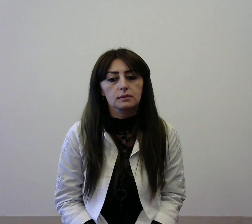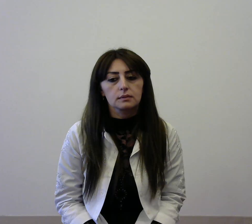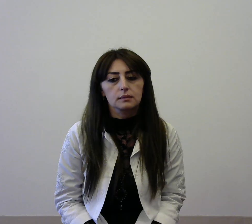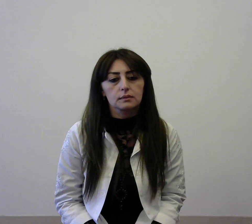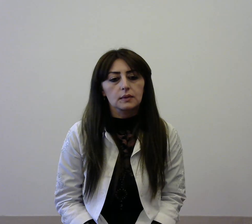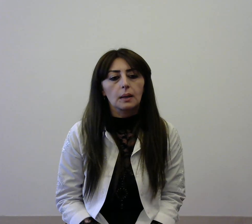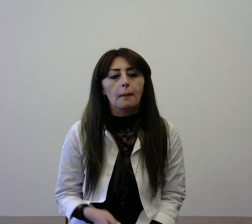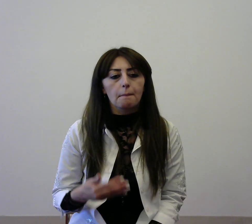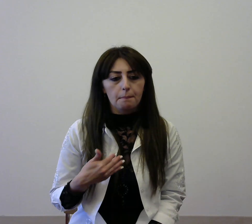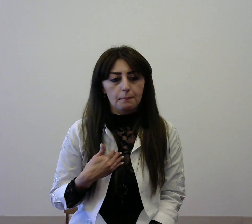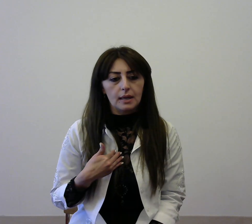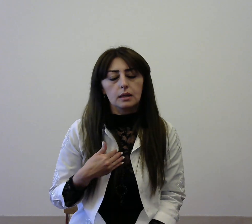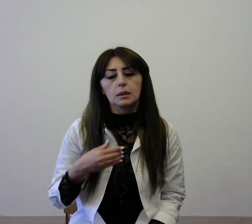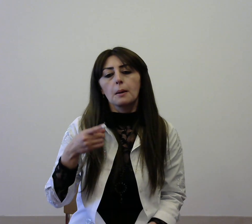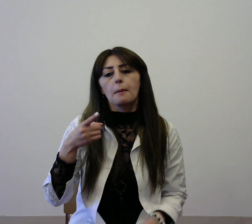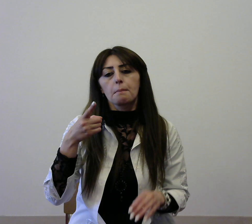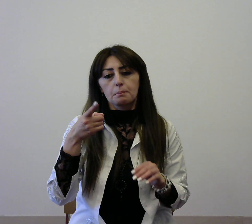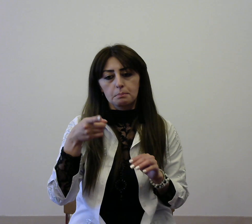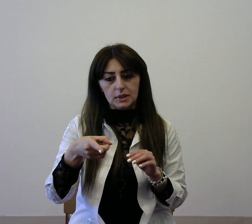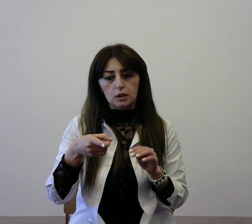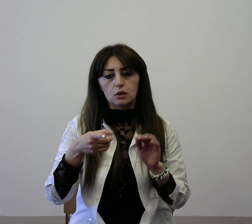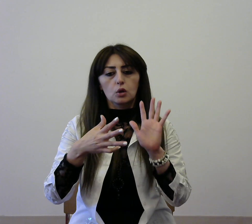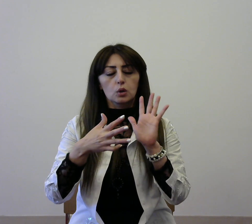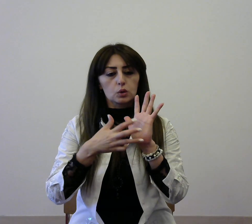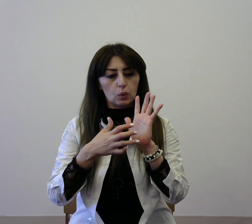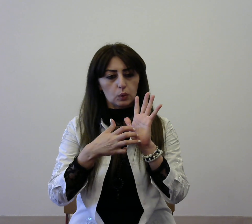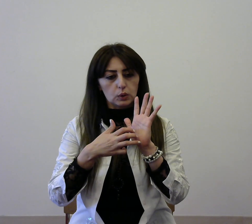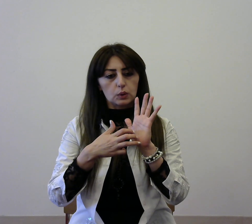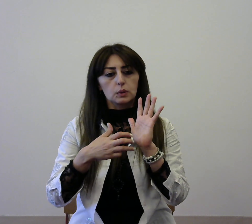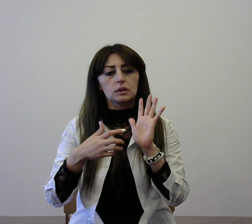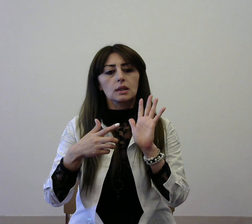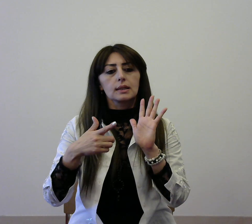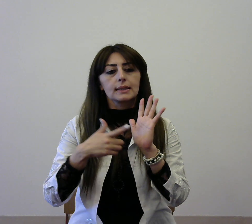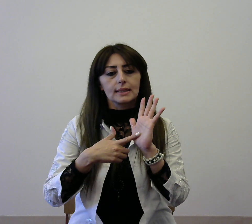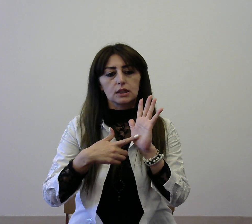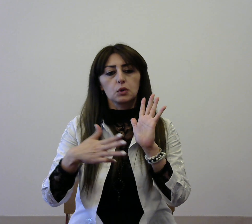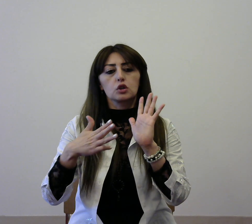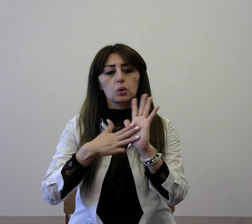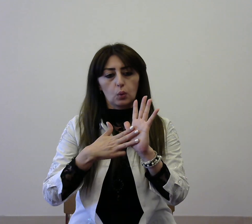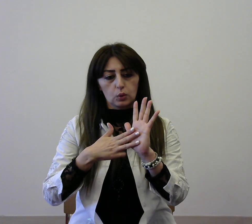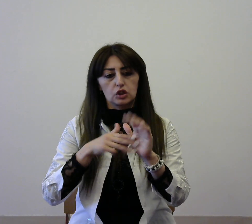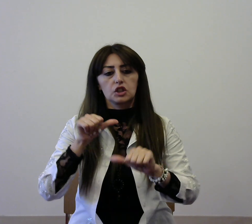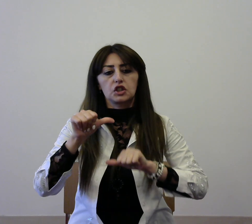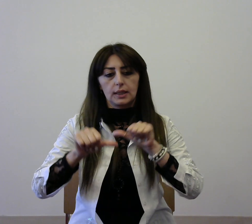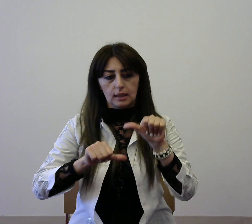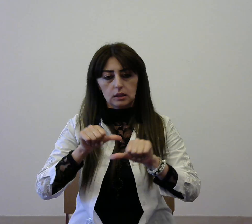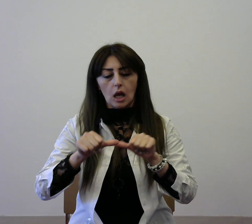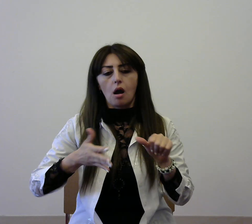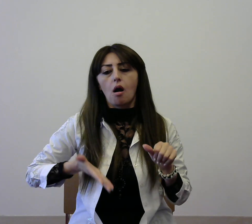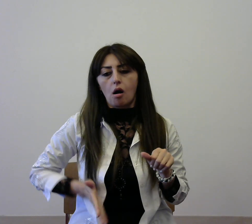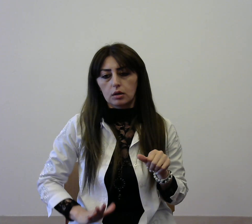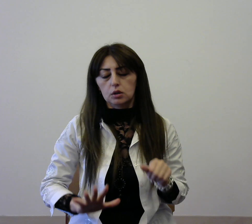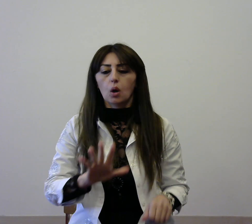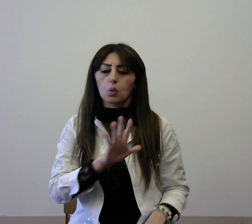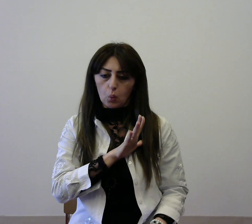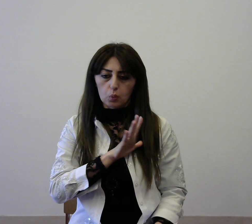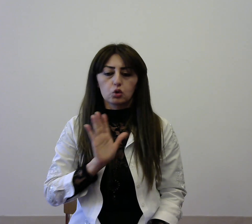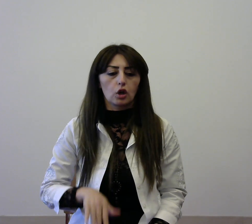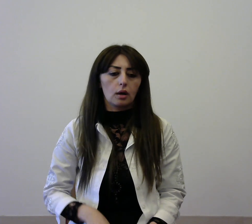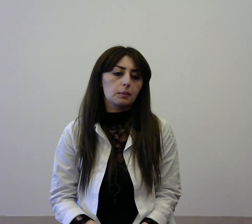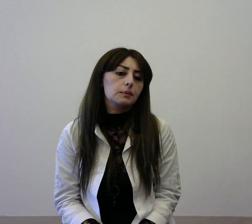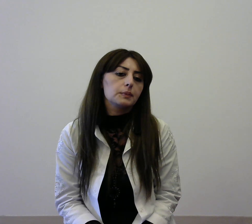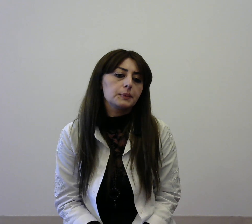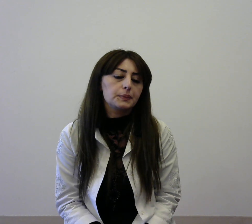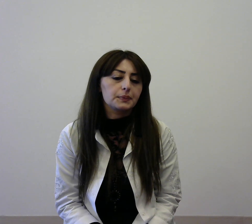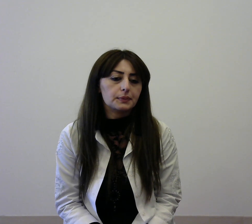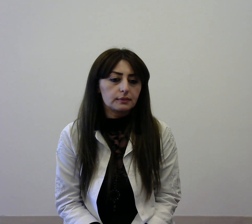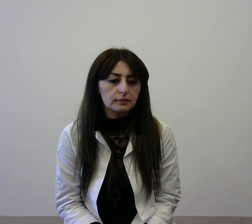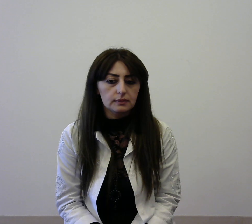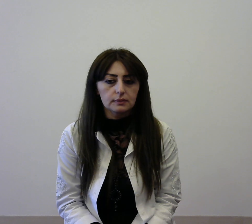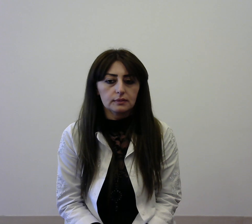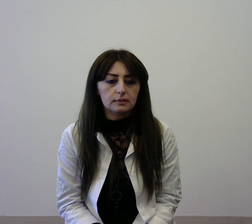Mən 1979-cu ildə anadan olmuşam